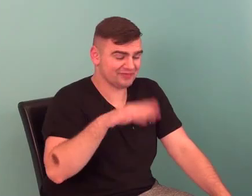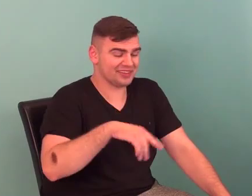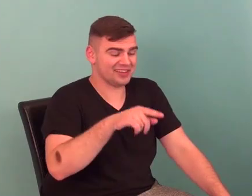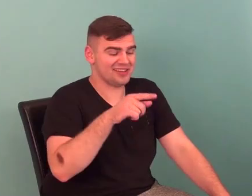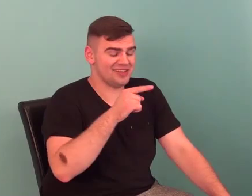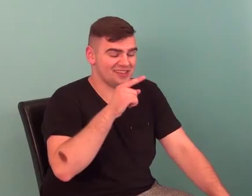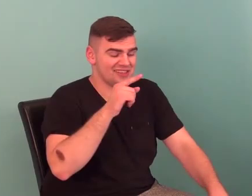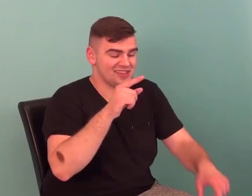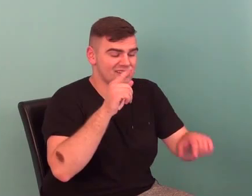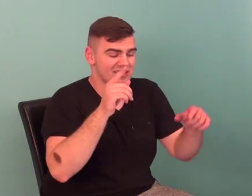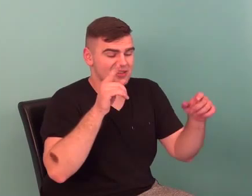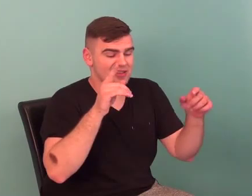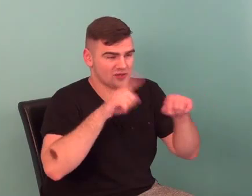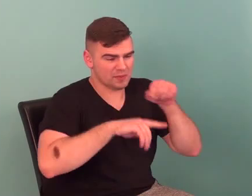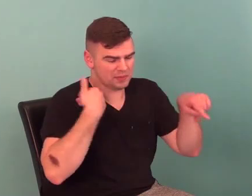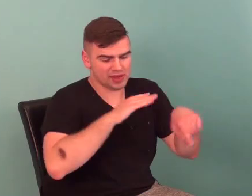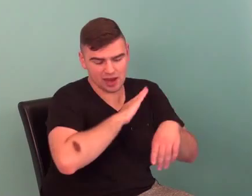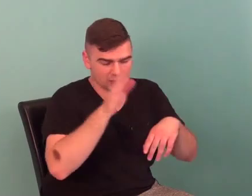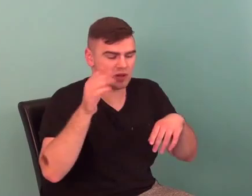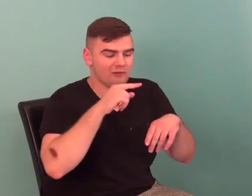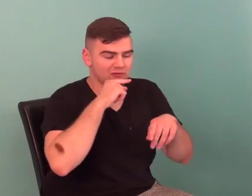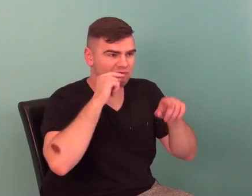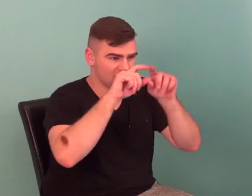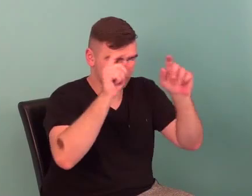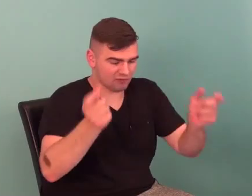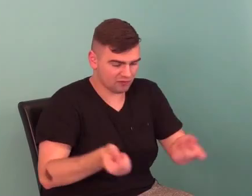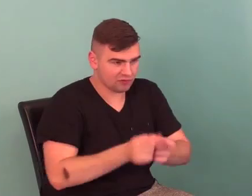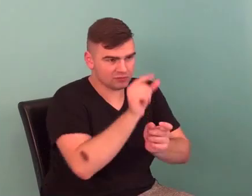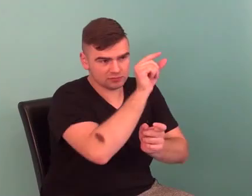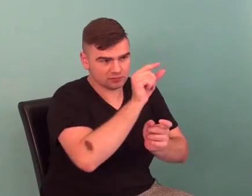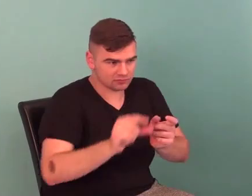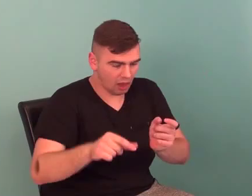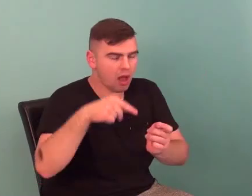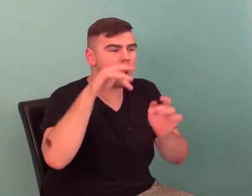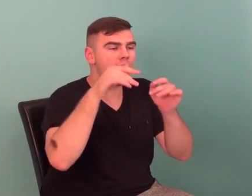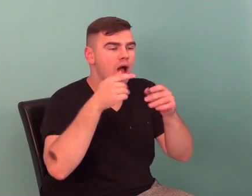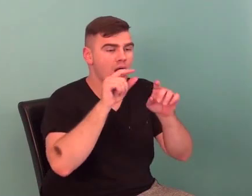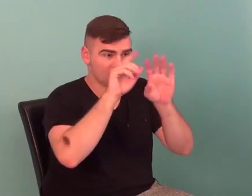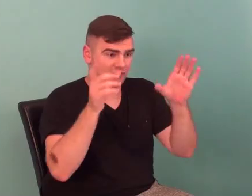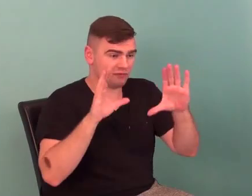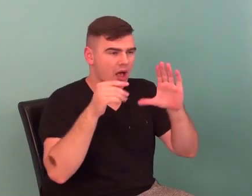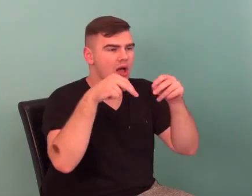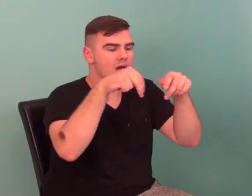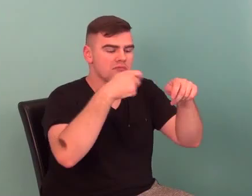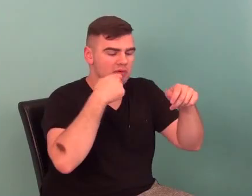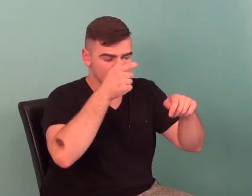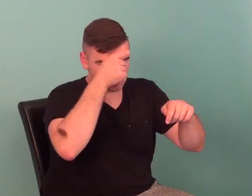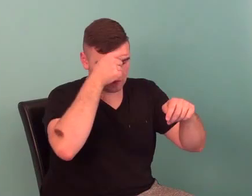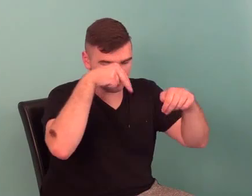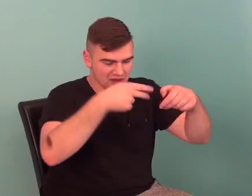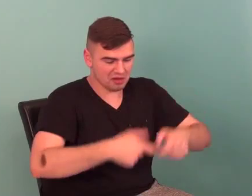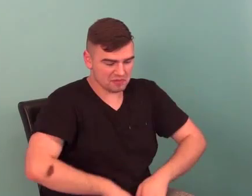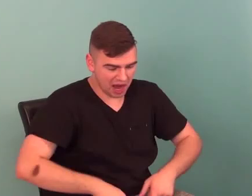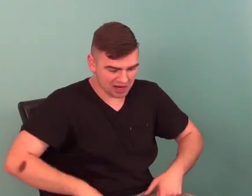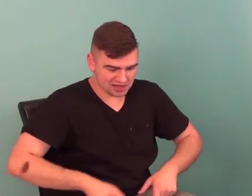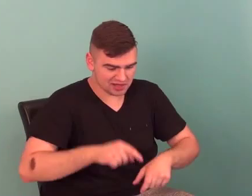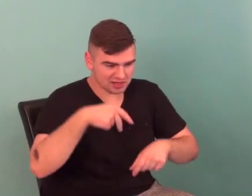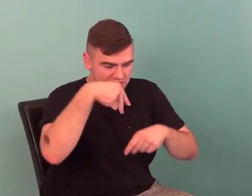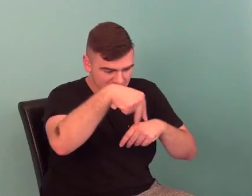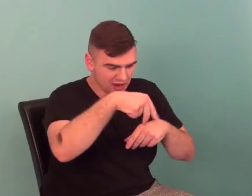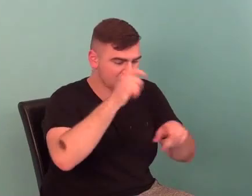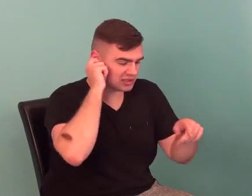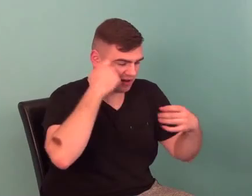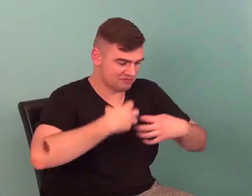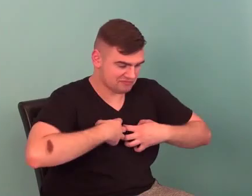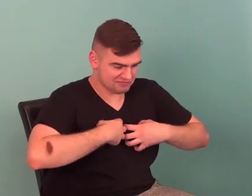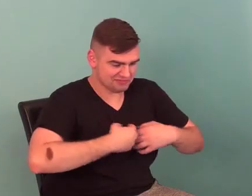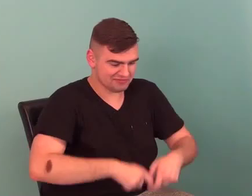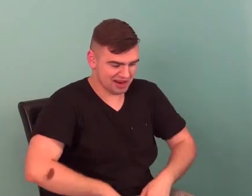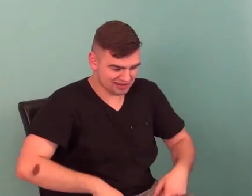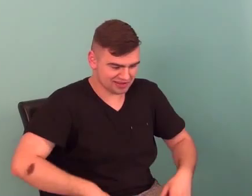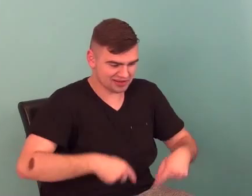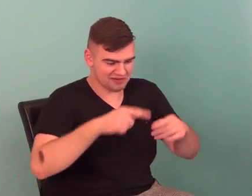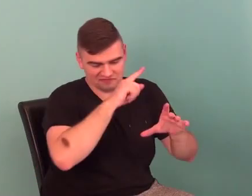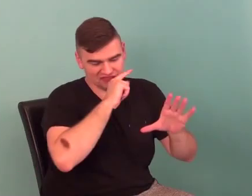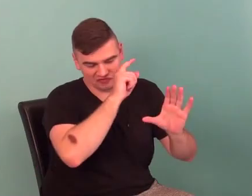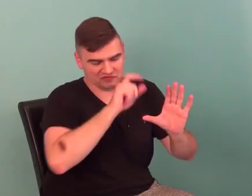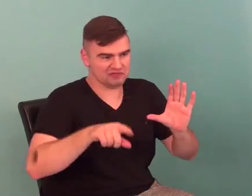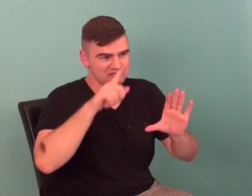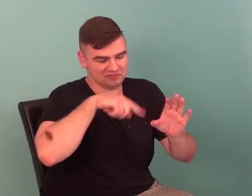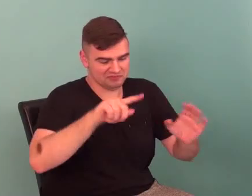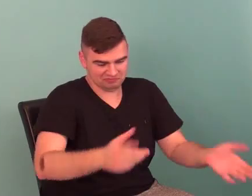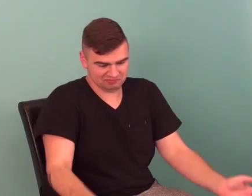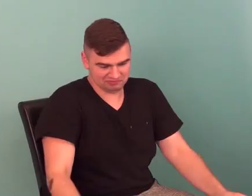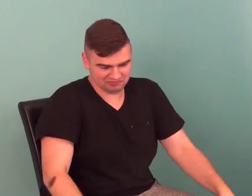Skreślone, czerwone koło na białym tle, a w nim chłopak, który ma kąpielówki oraz dziewczyna, która ma strój kąpielowy i oni są na tym znaku.